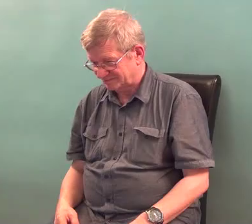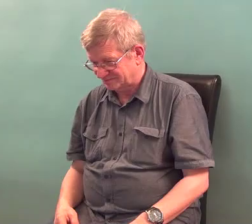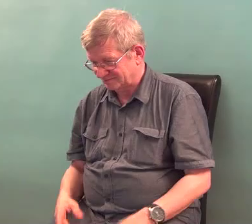Egzamin.